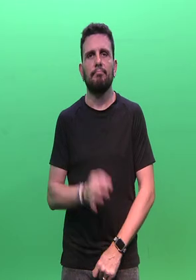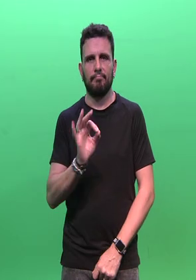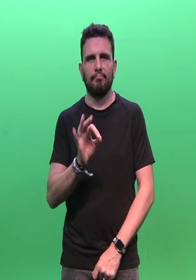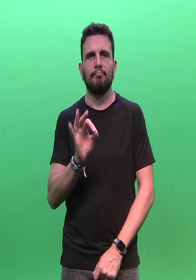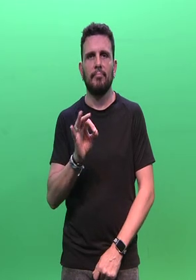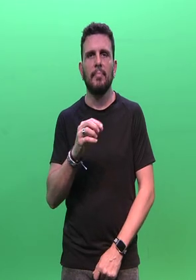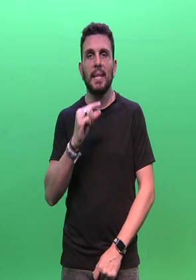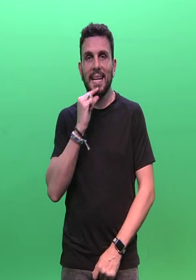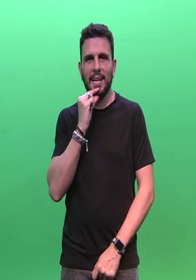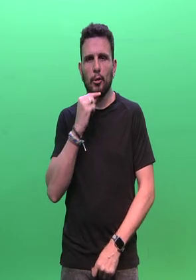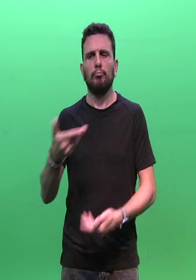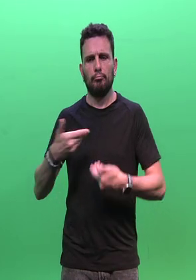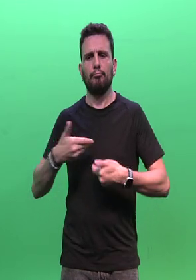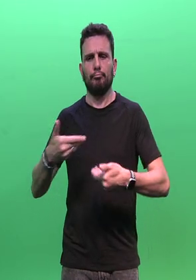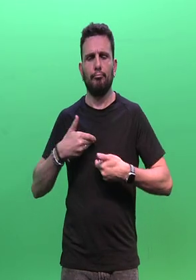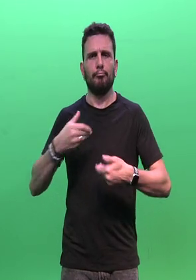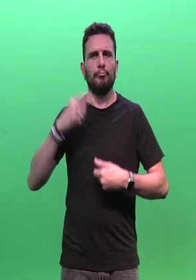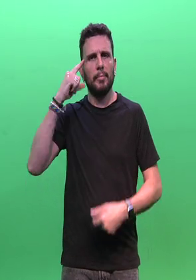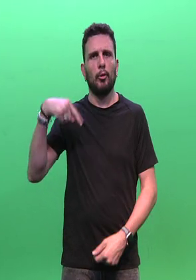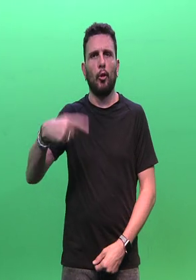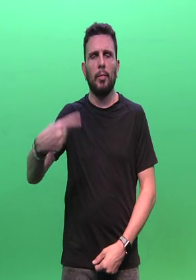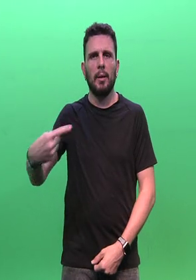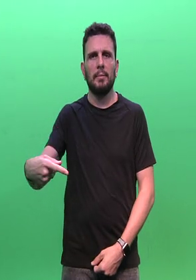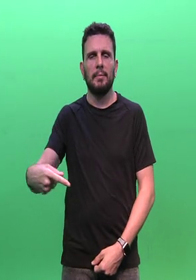Sí, el meu net m'ajuda cada dia.